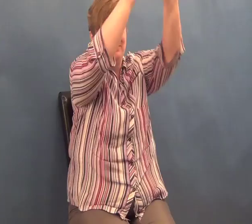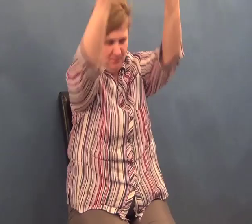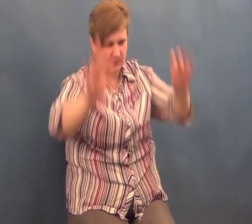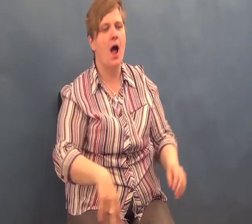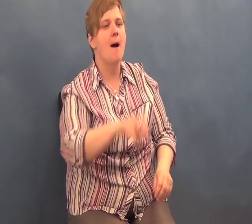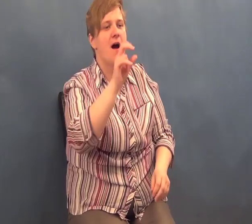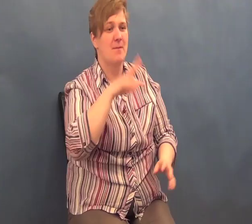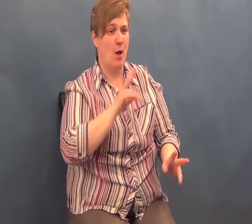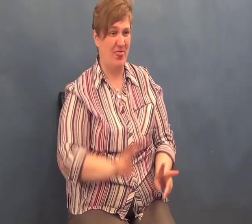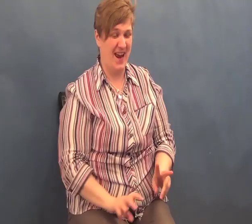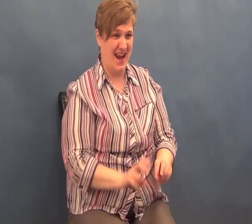Pan wchodzi na drabinę.